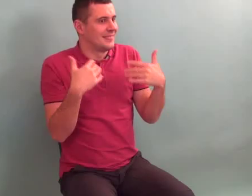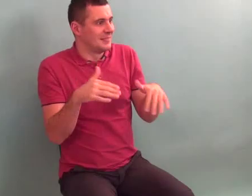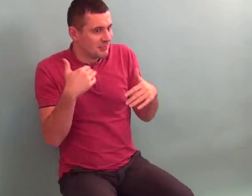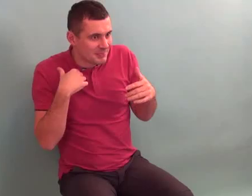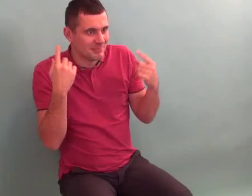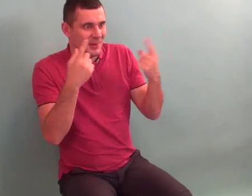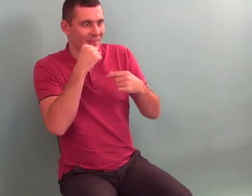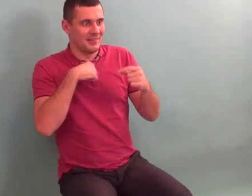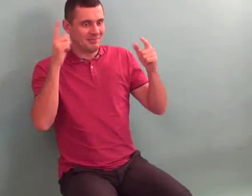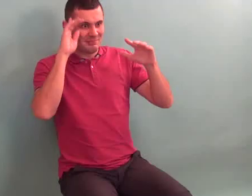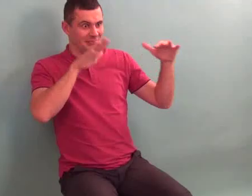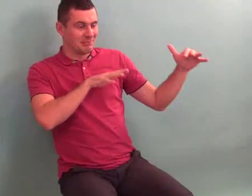Był alarm, ludzie musieli wyjść z budynku...